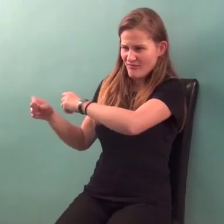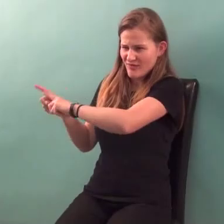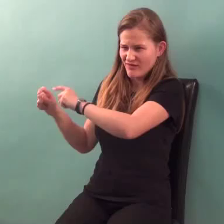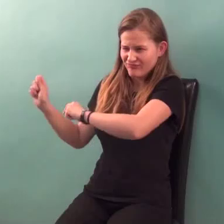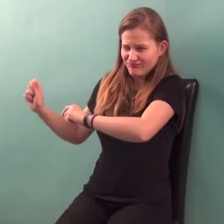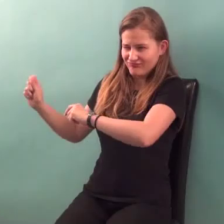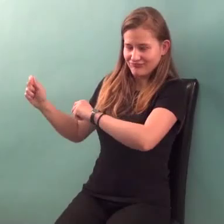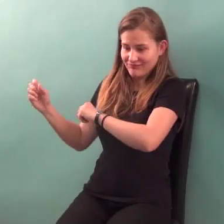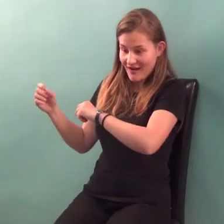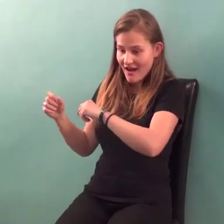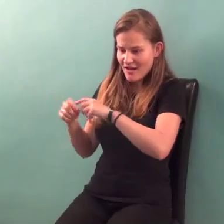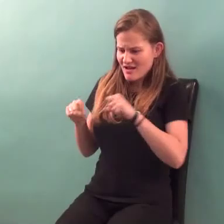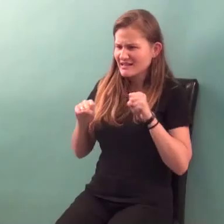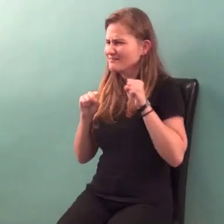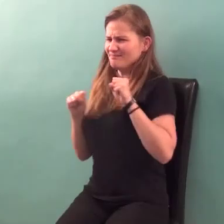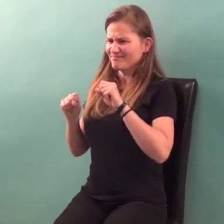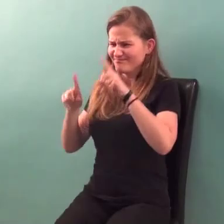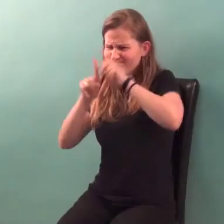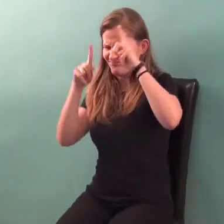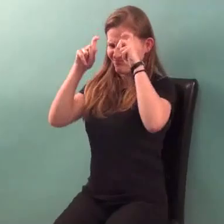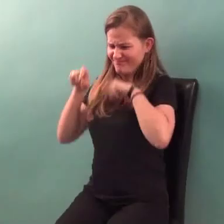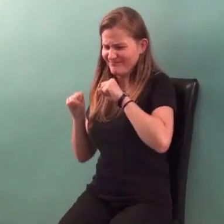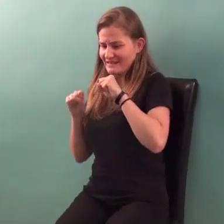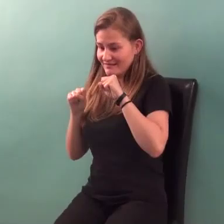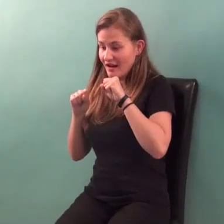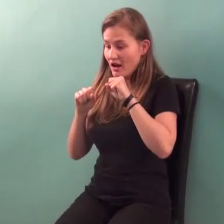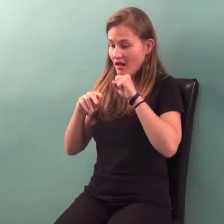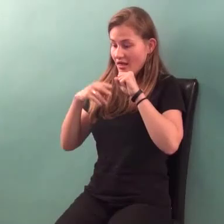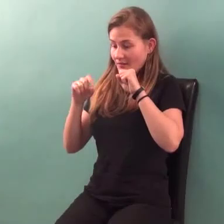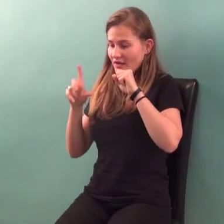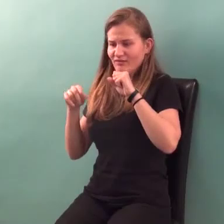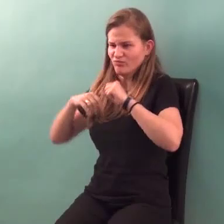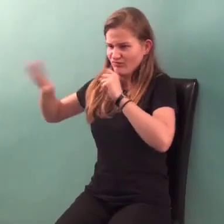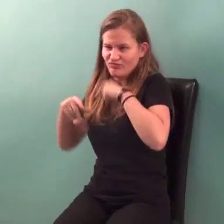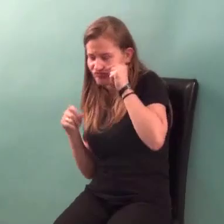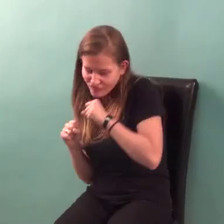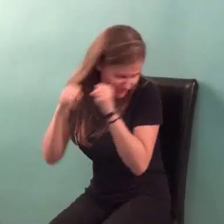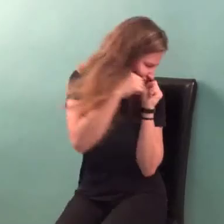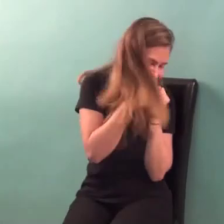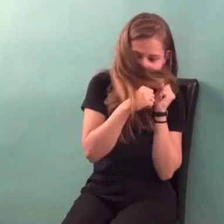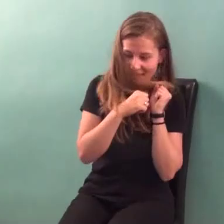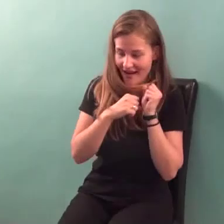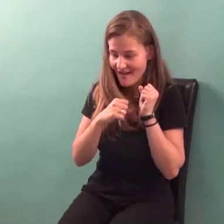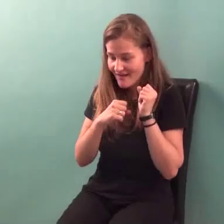Zegar dzwoni, a Myszka Miki jest zła, nie chce wstać i przewraca się na bok.